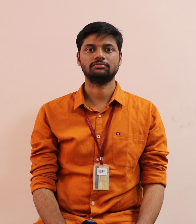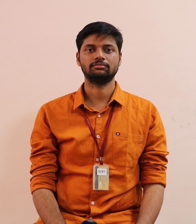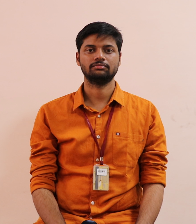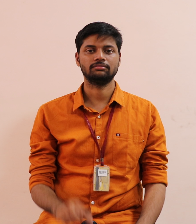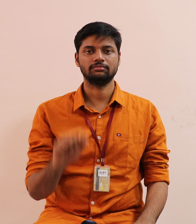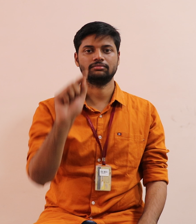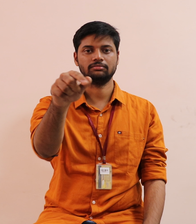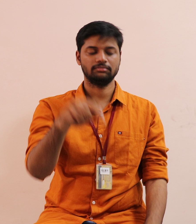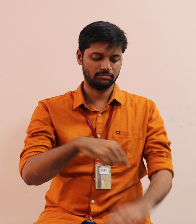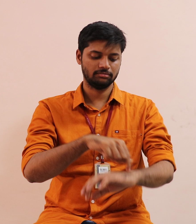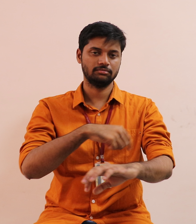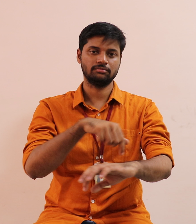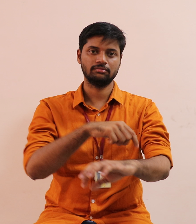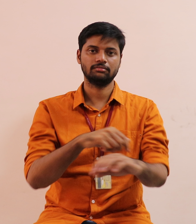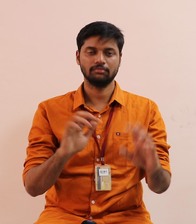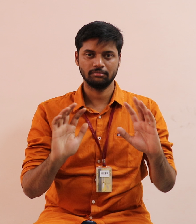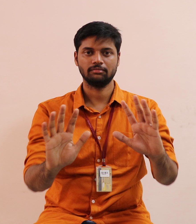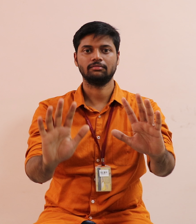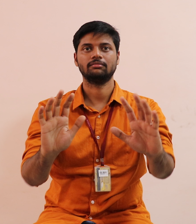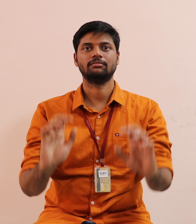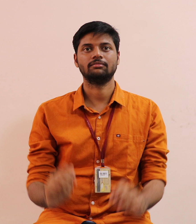let him take time